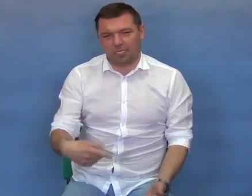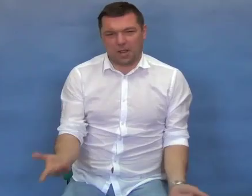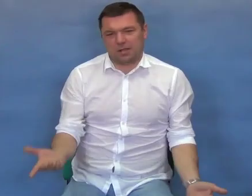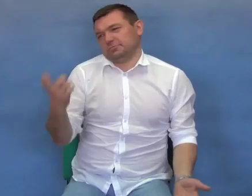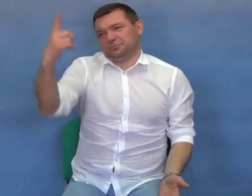Chłopcy odeszli.